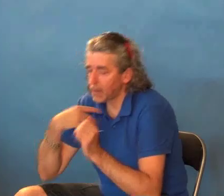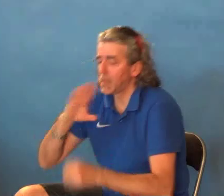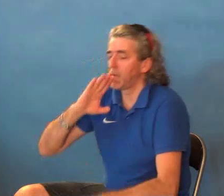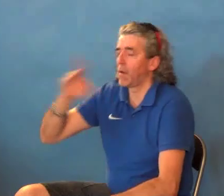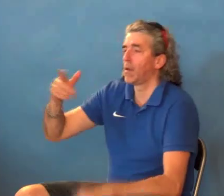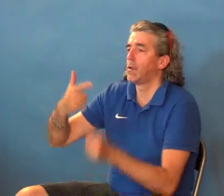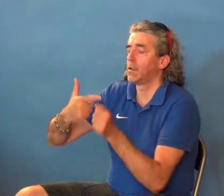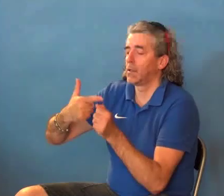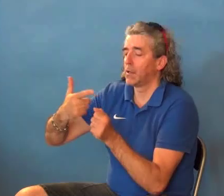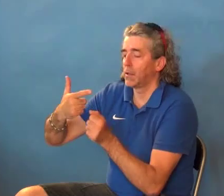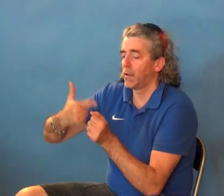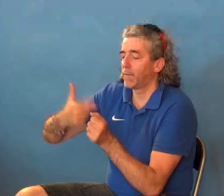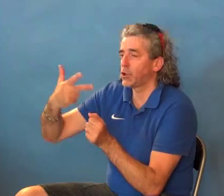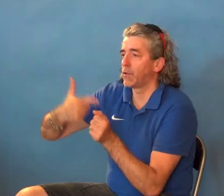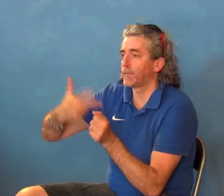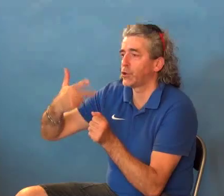Chyba dwudziesty trzeci.